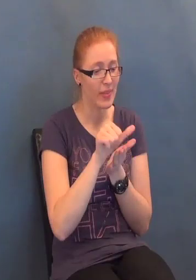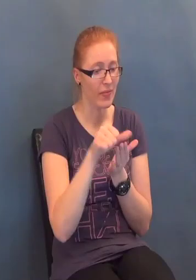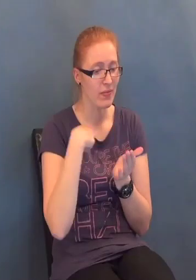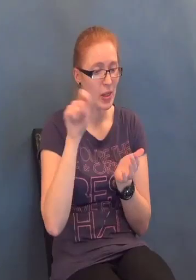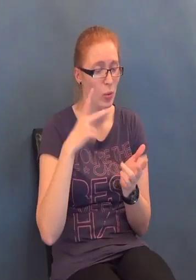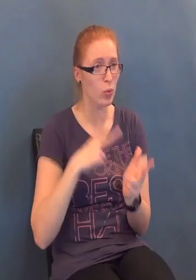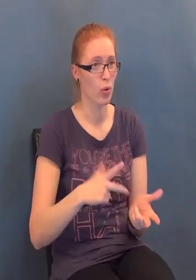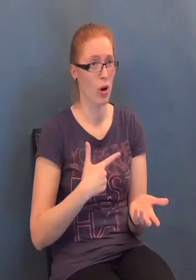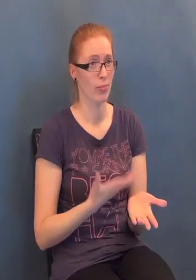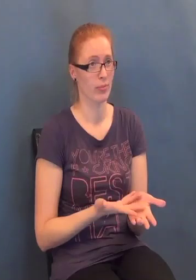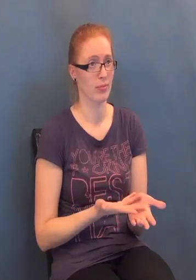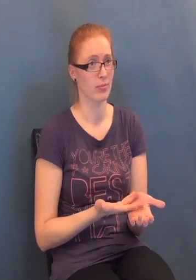Jedenastego wyjeżdżam na urlop.